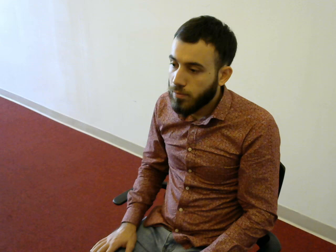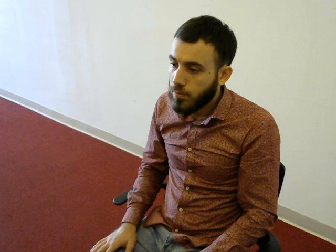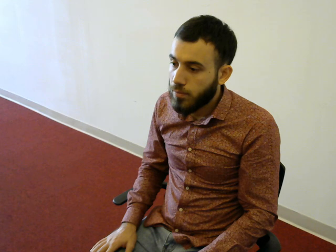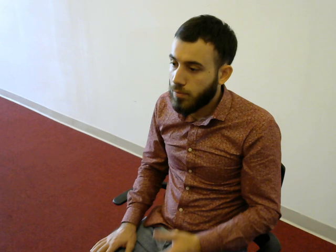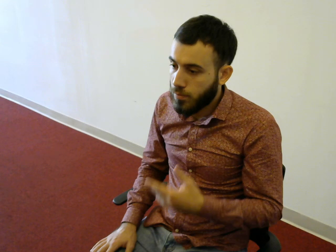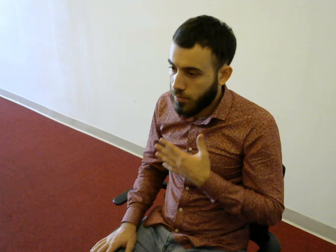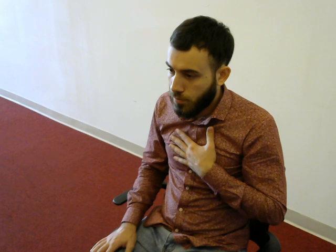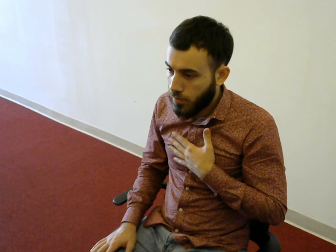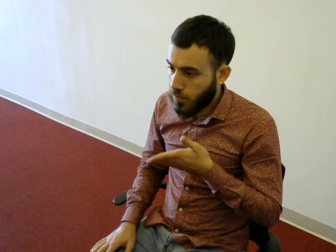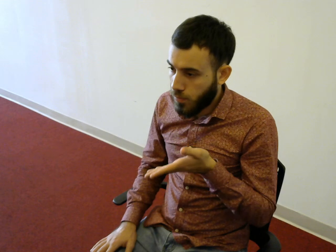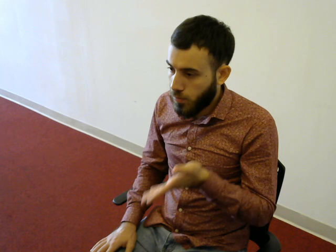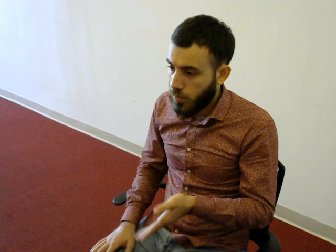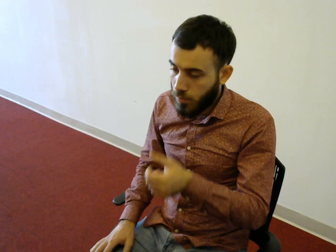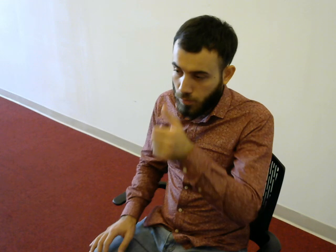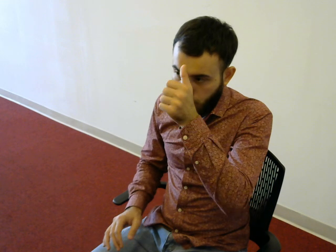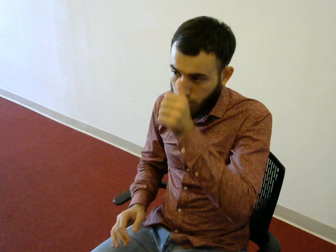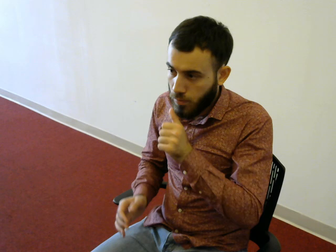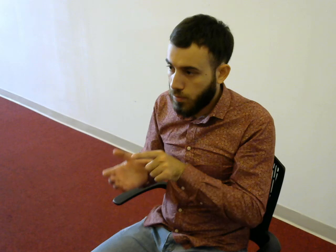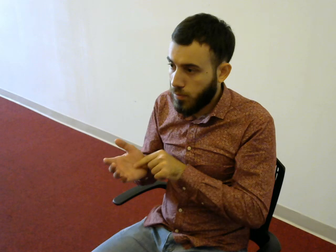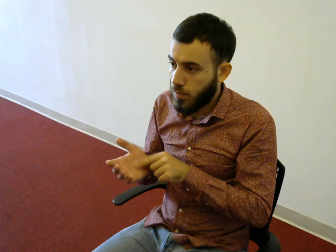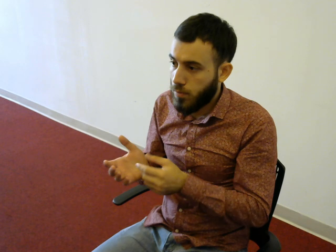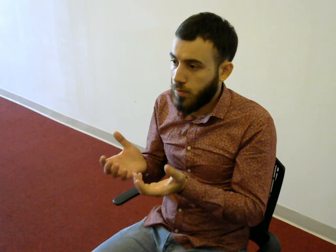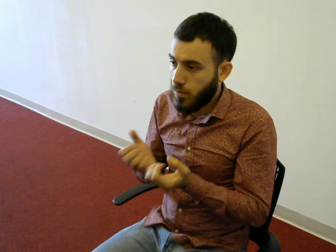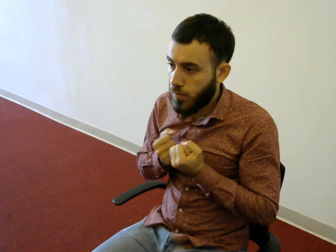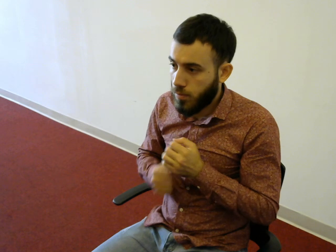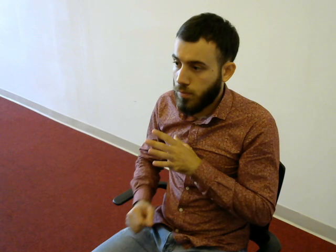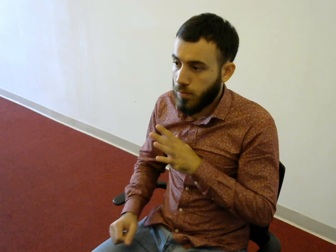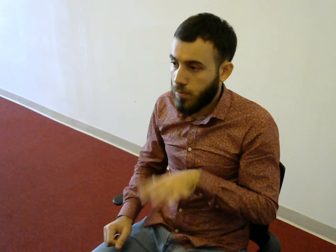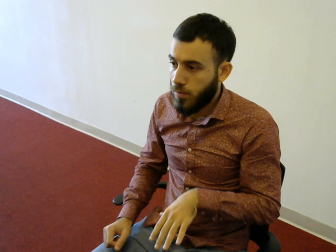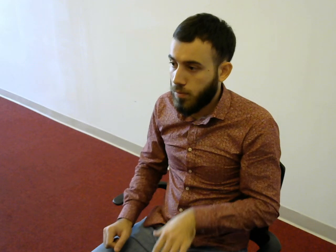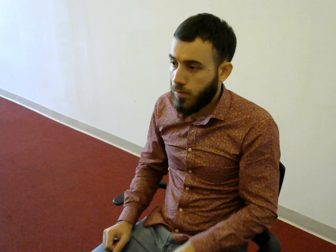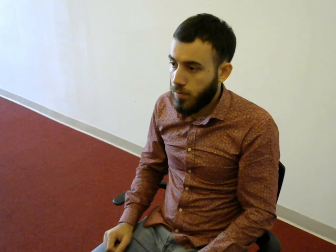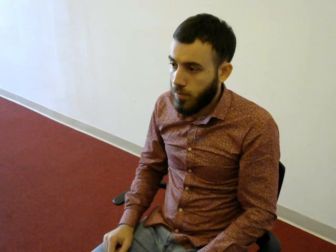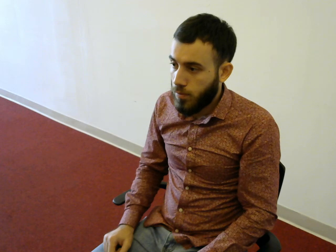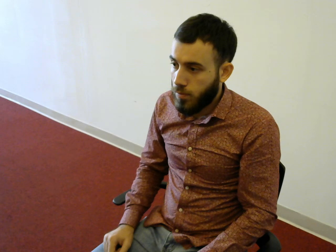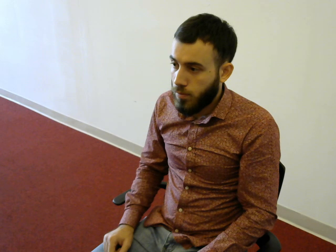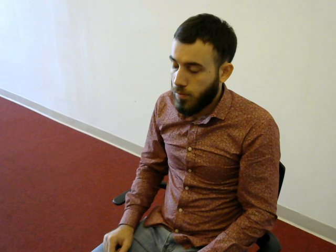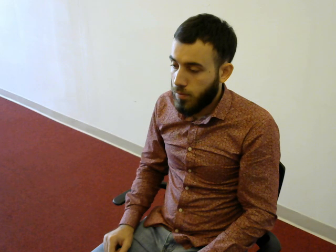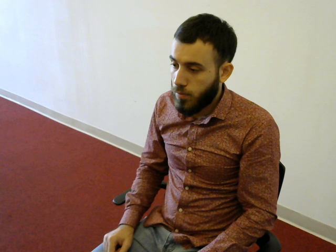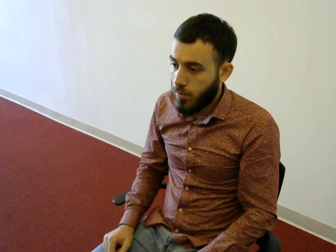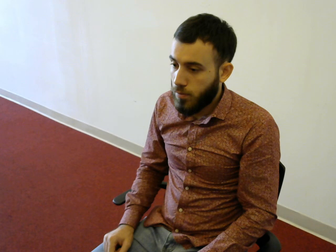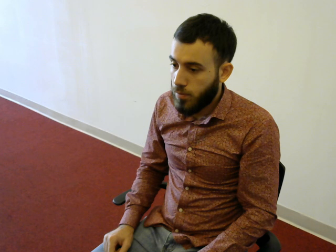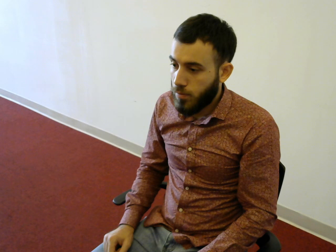Mən bu ay pensiya almamışam